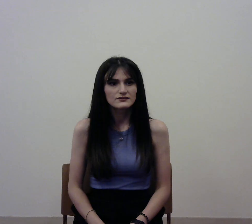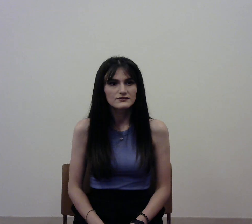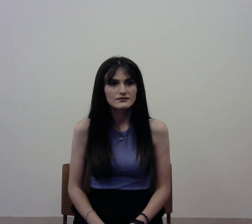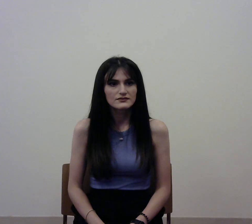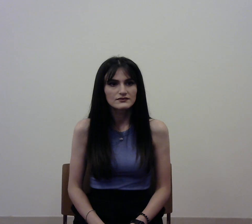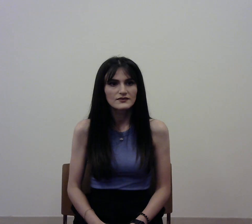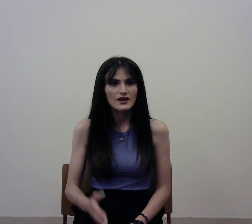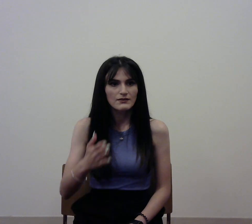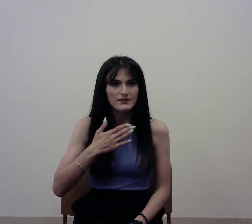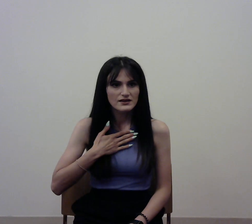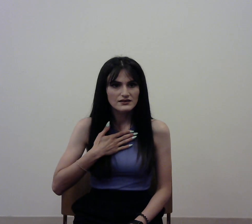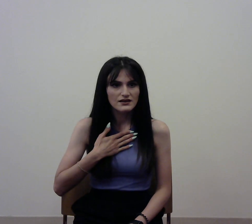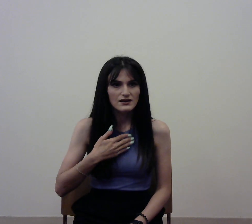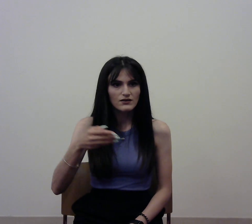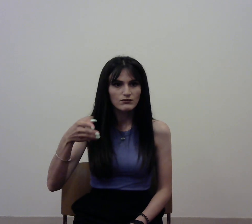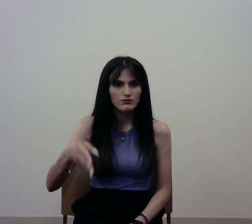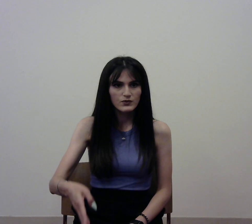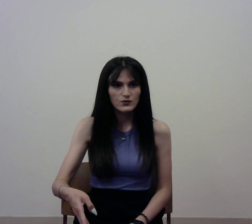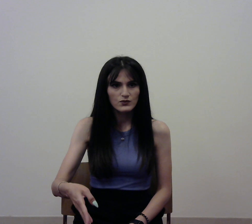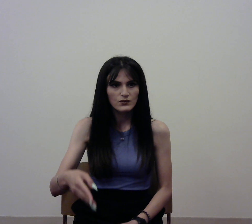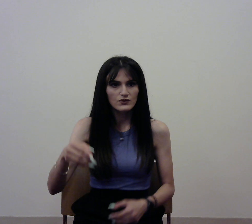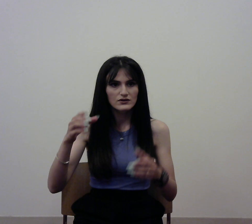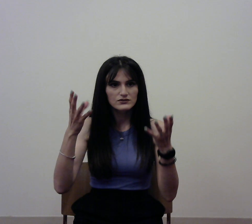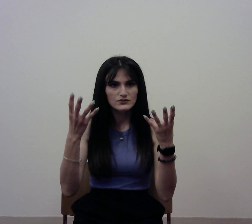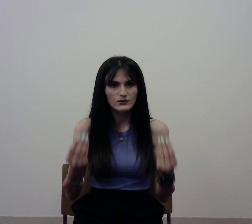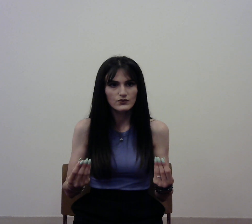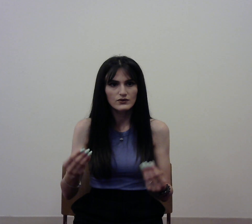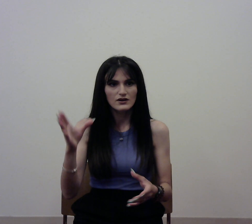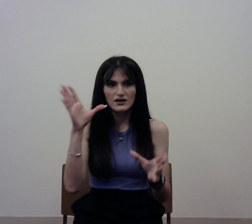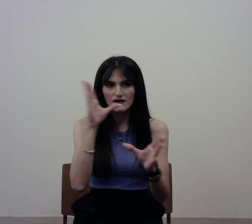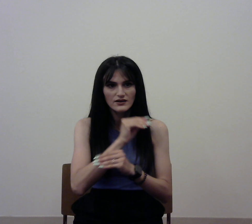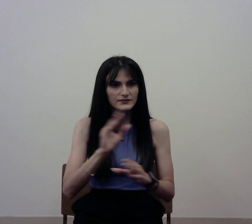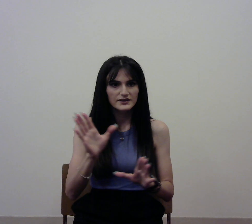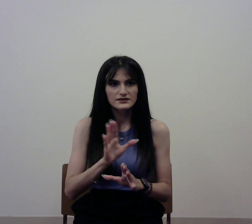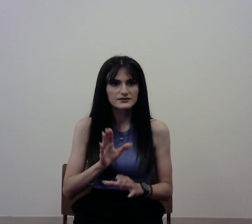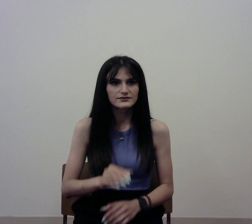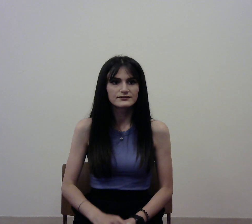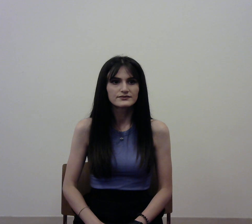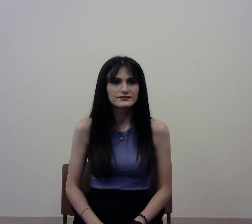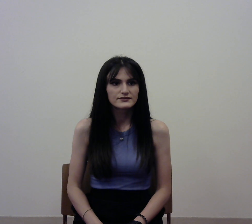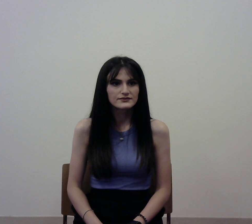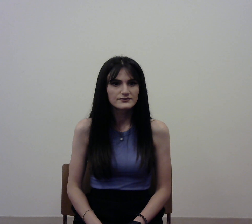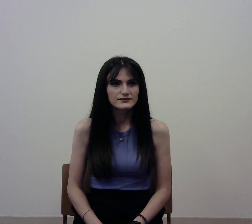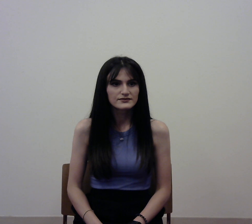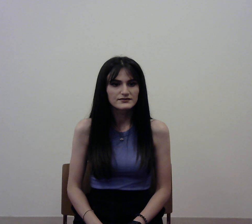Məndə bu gün alınmır